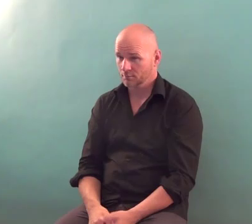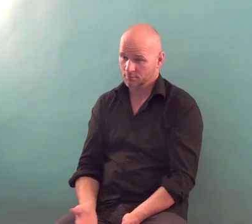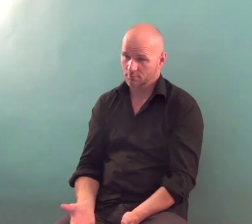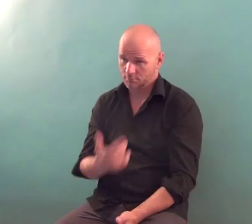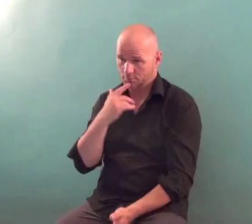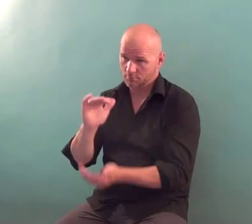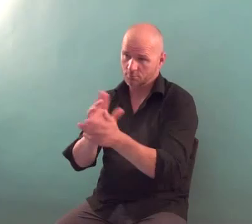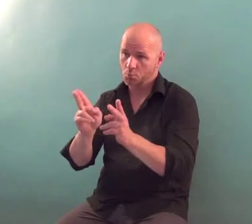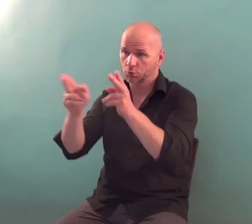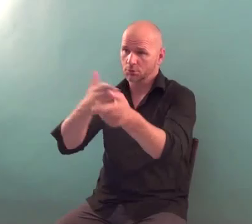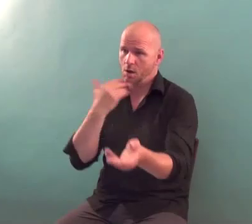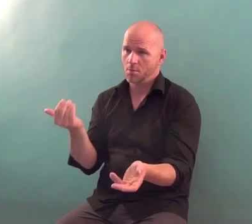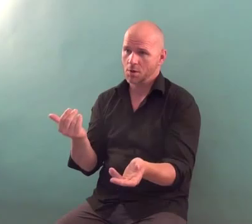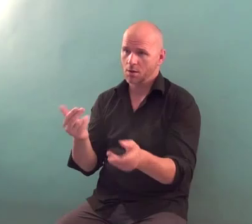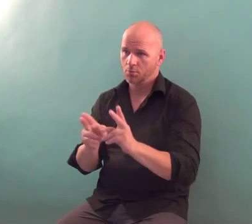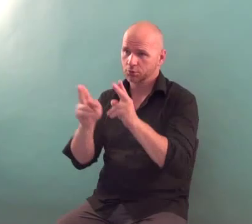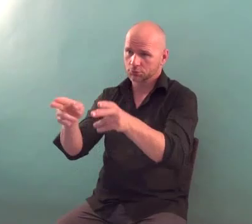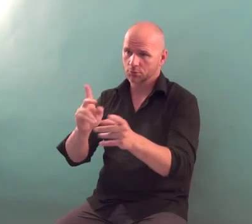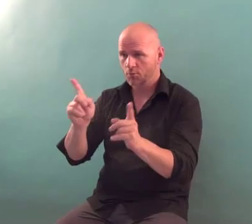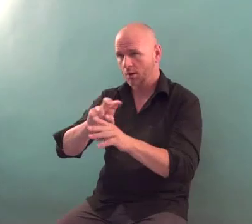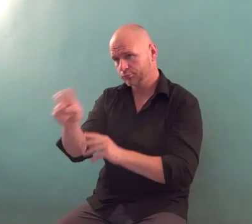W skrócie mówiłem, że nie ma mostu, uważać trzeba, żeby nie wpaść.